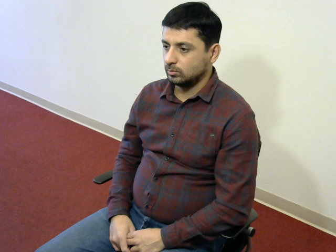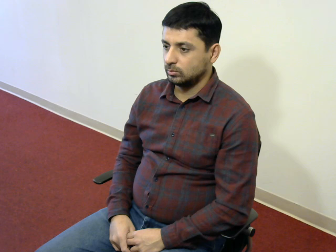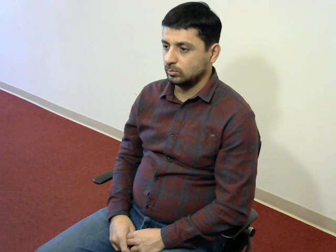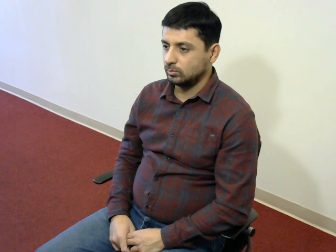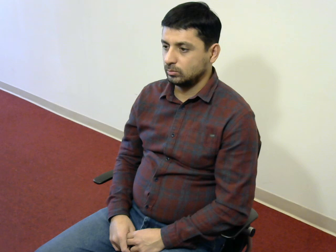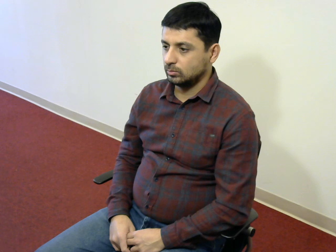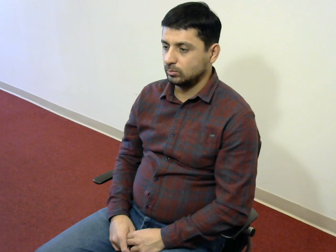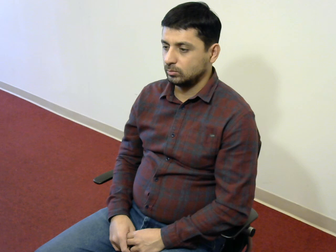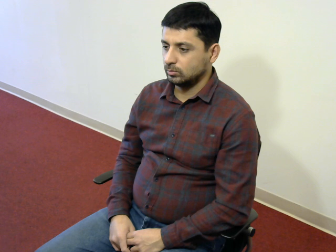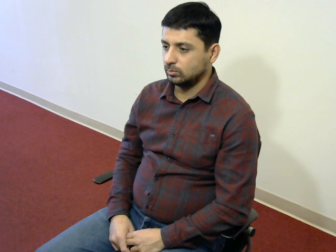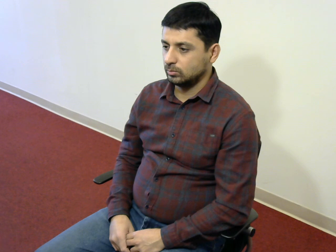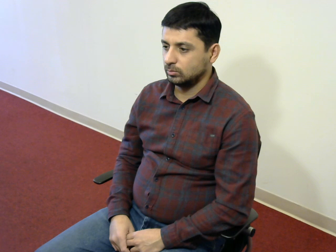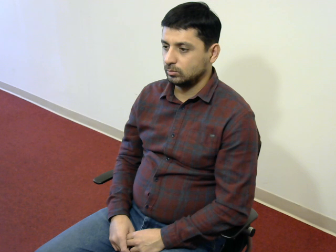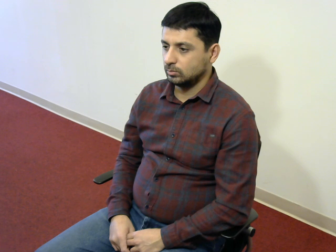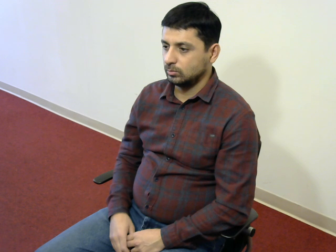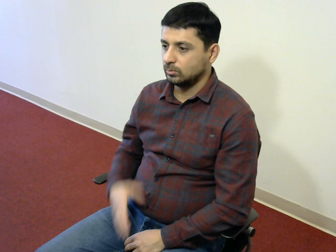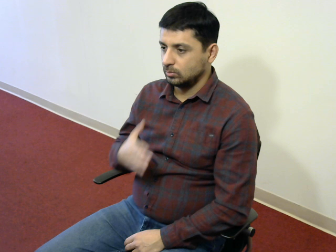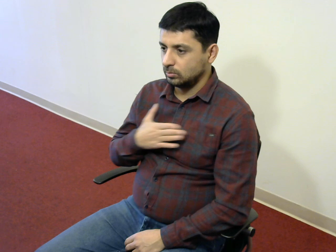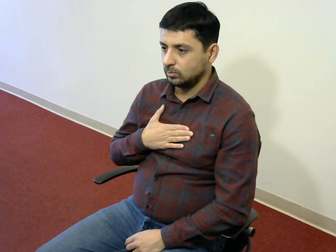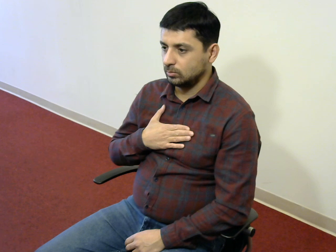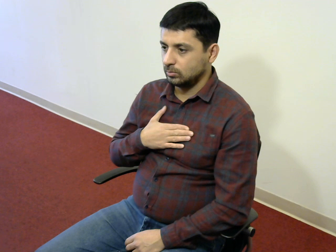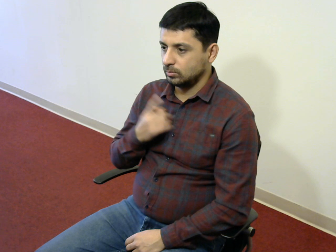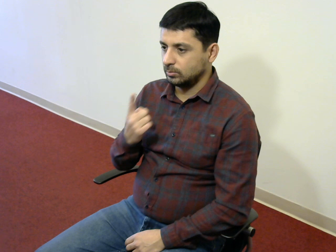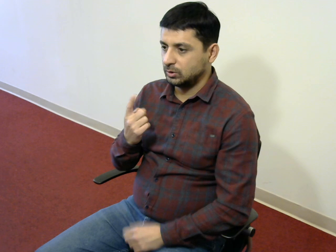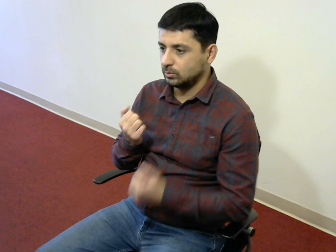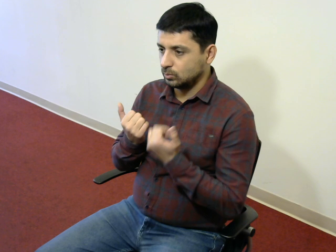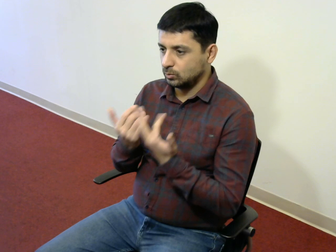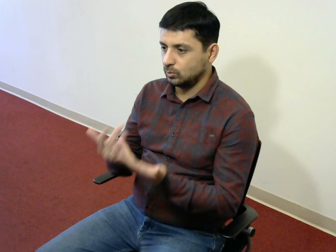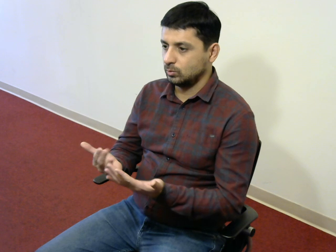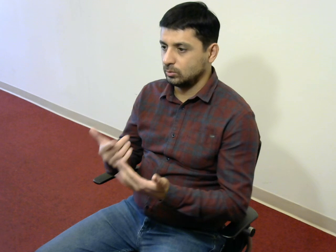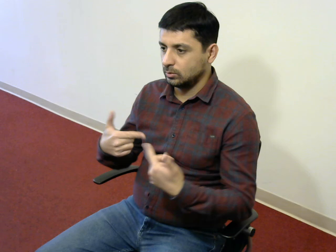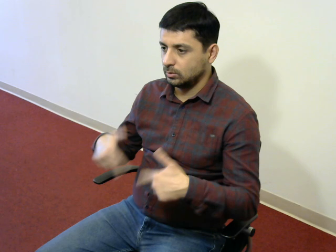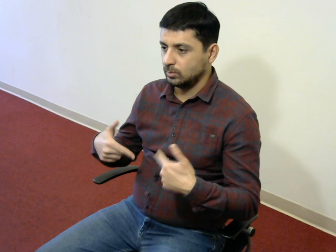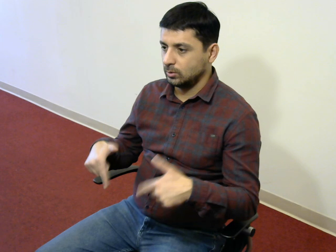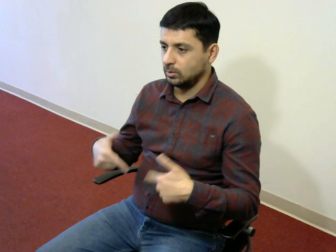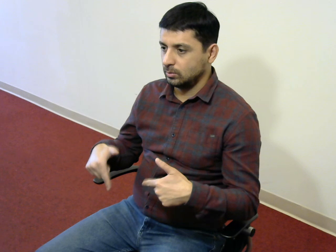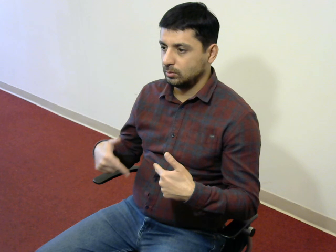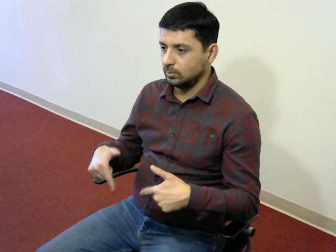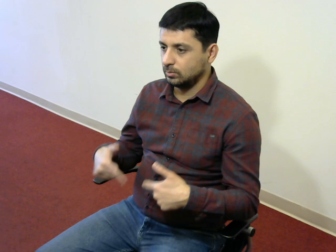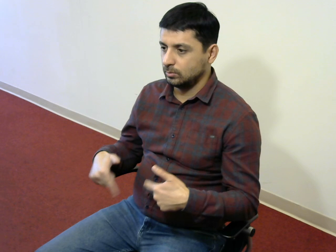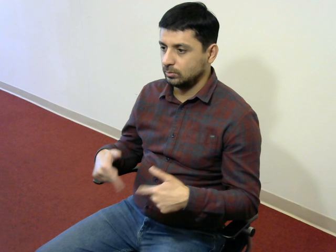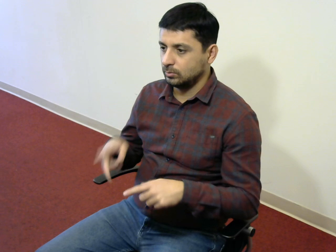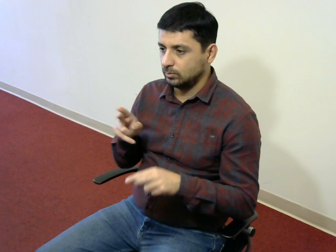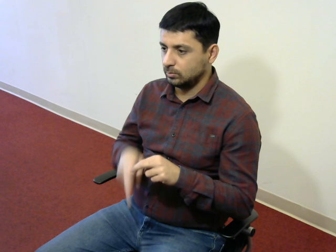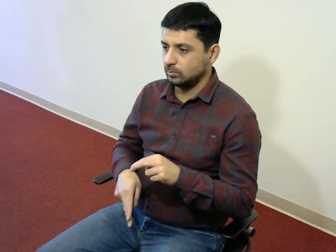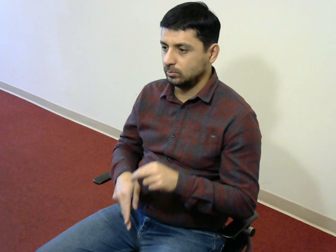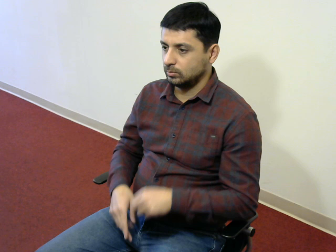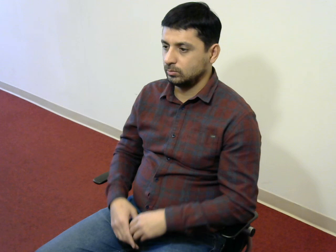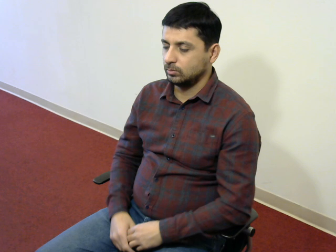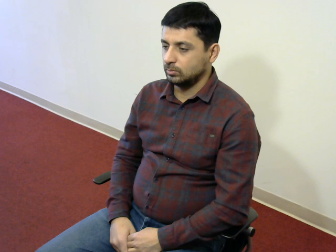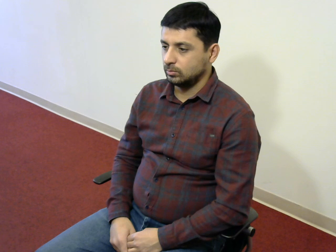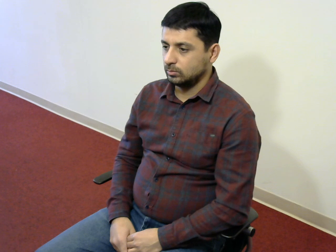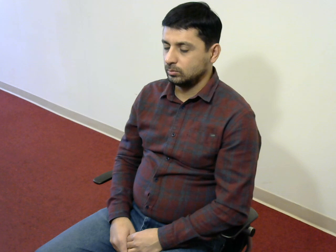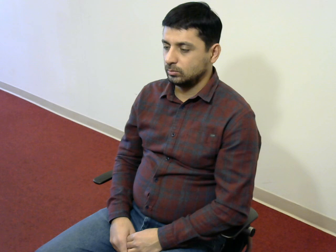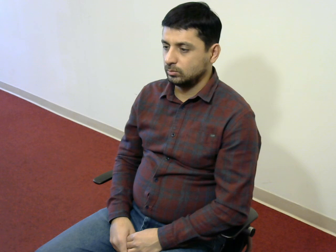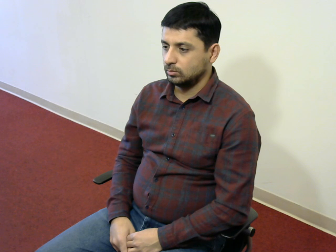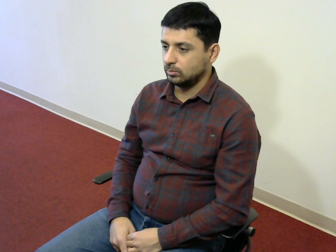Mən bir neçə imtahandan kəsildim